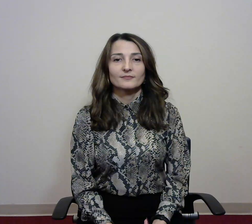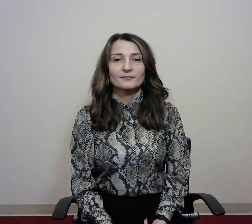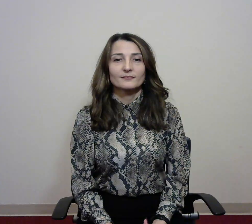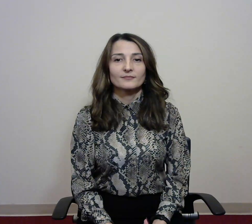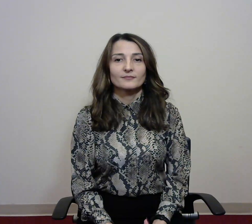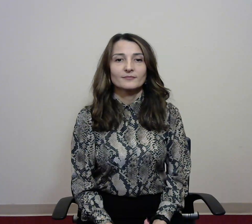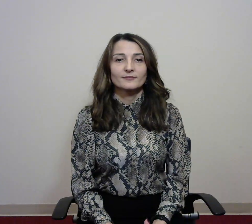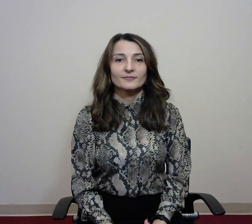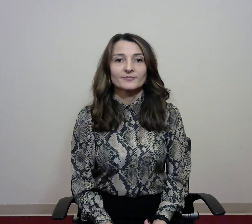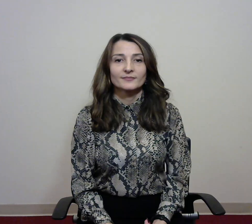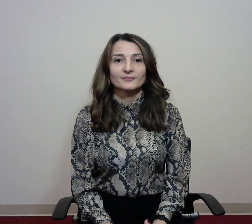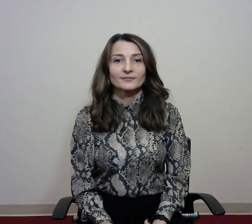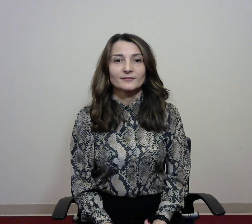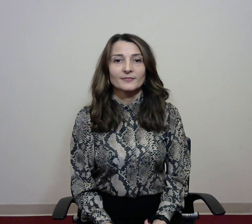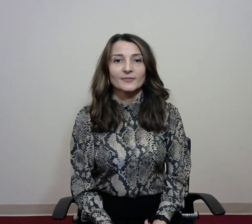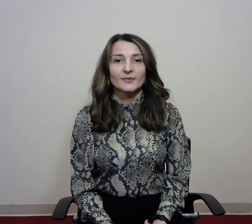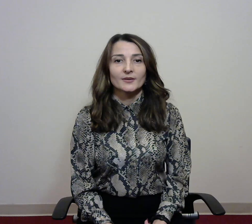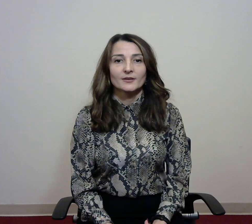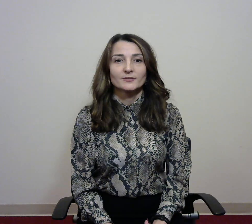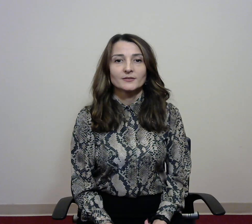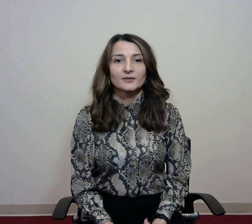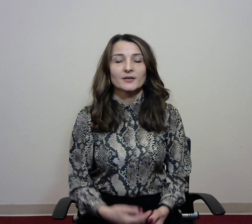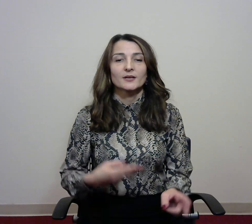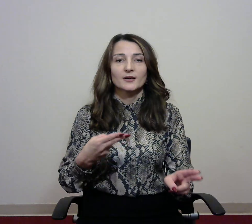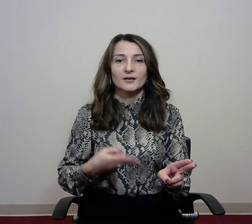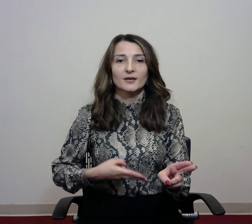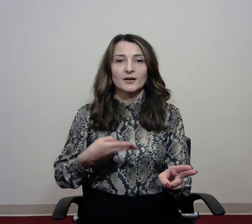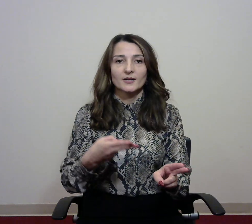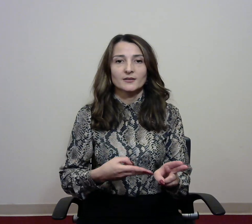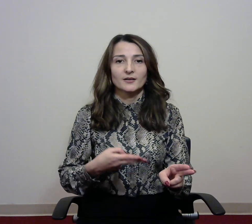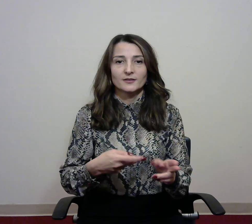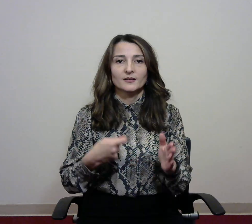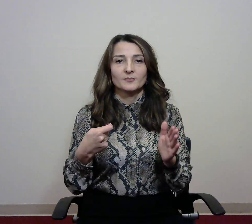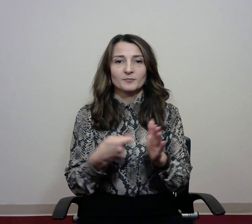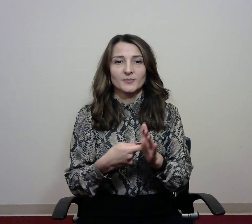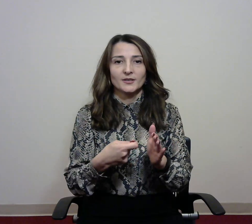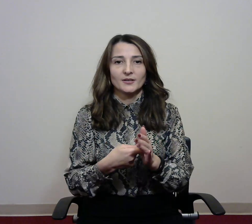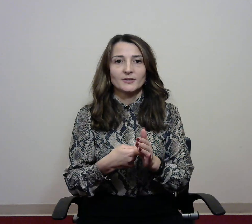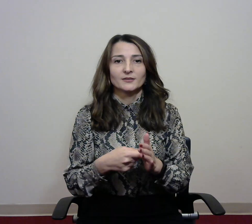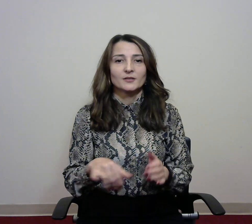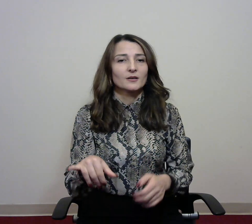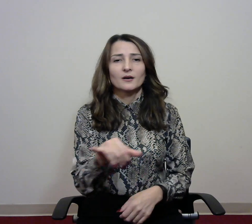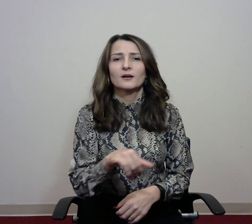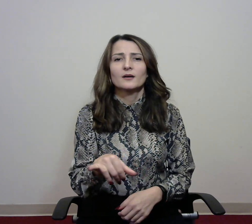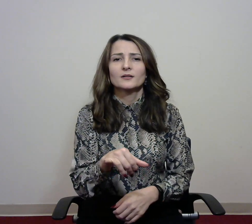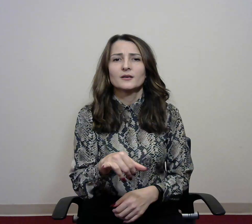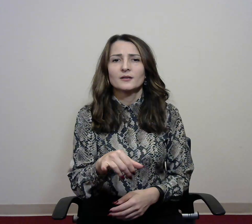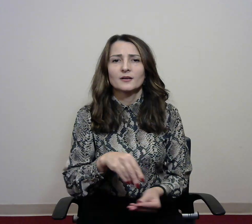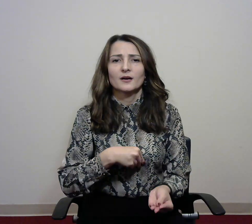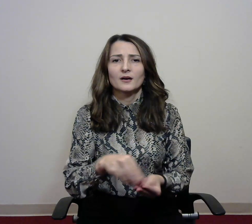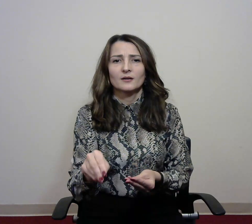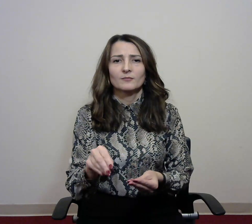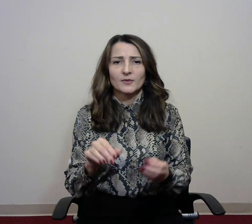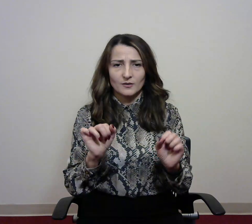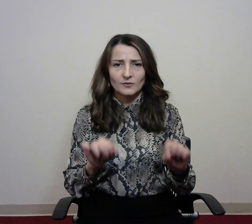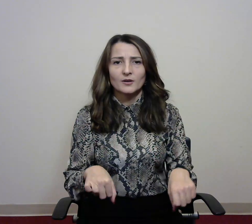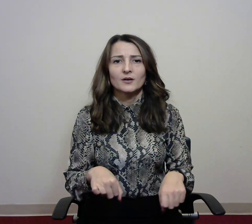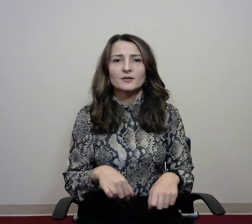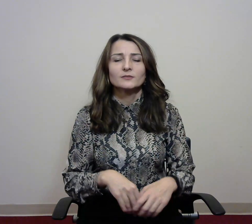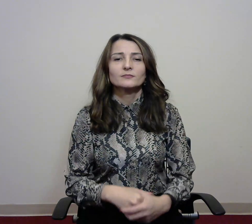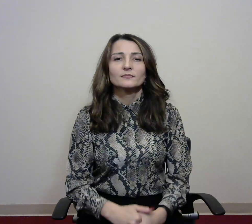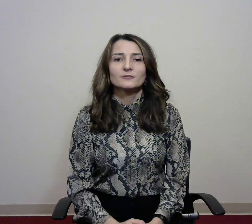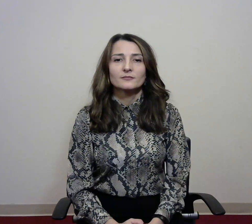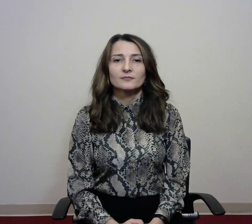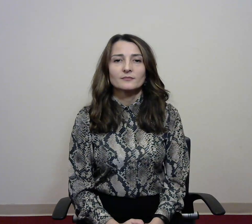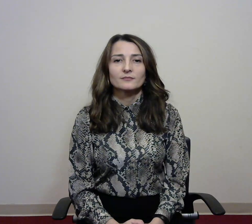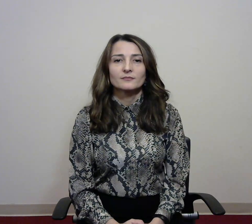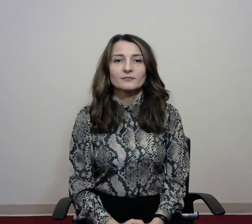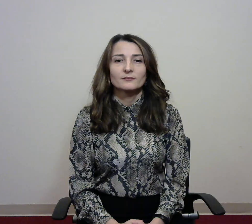Qatar biletini haradan almaq olar?